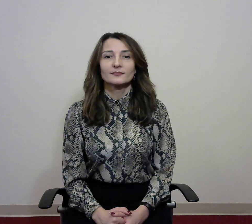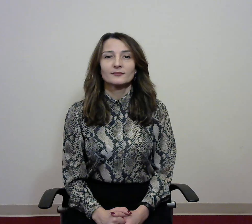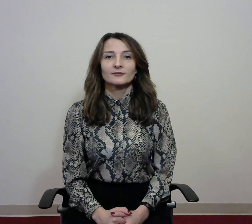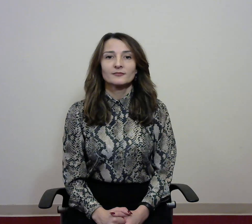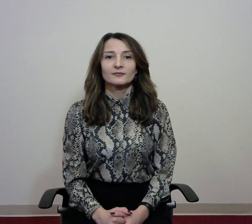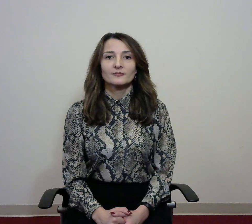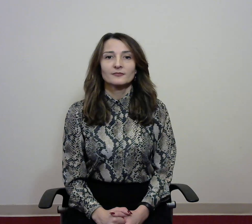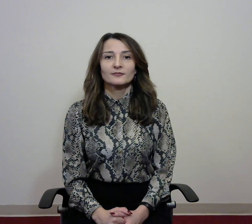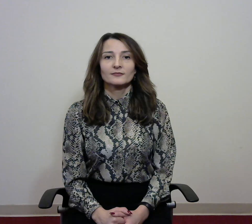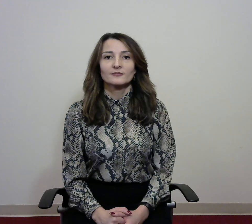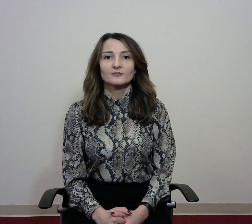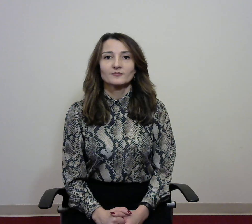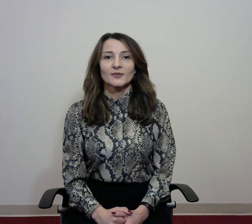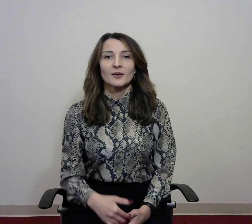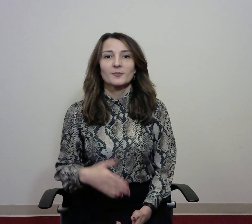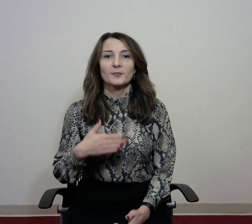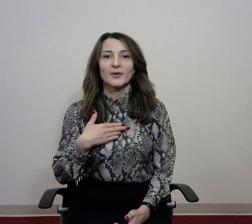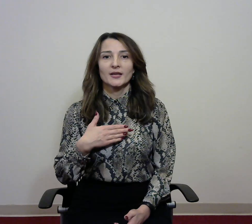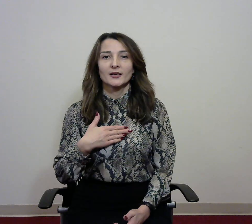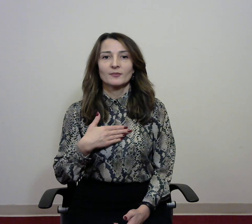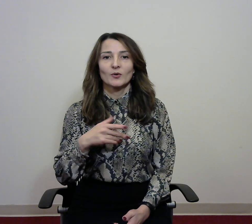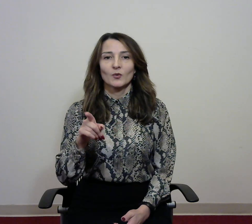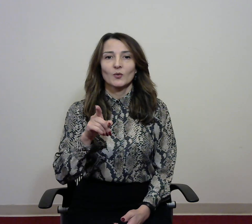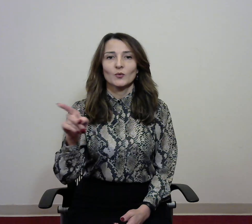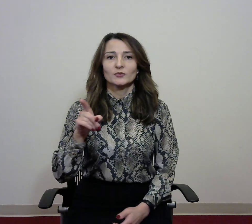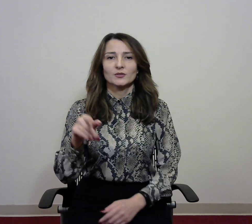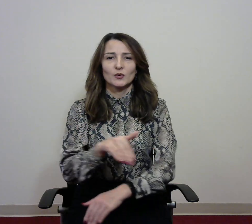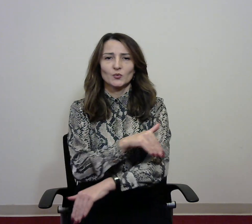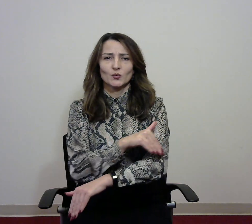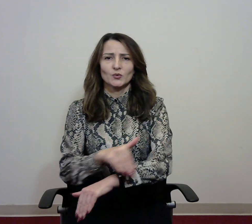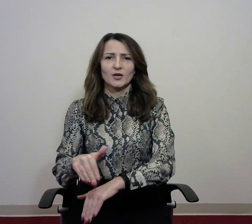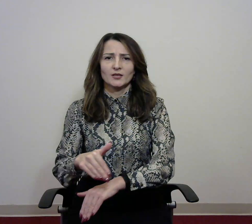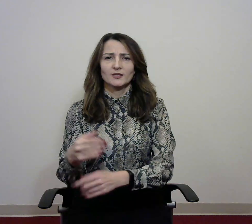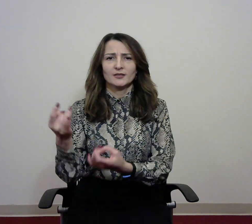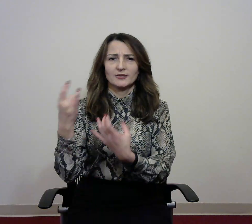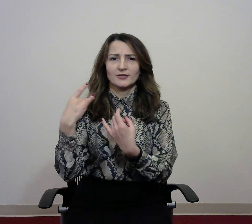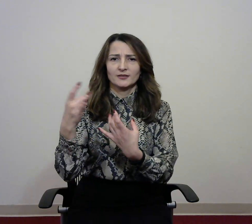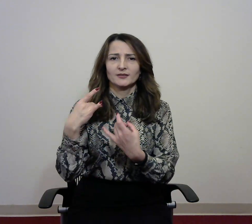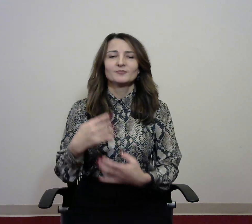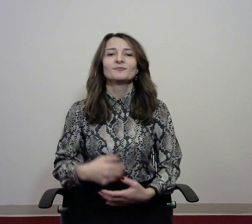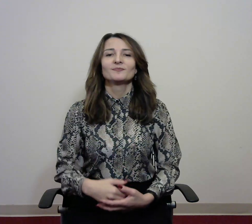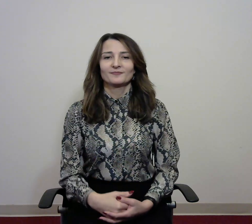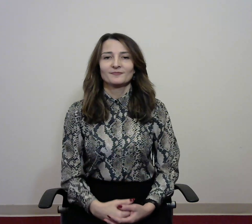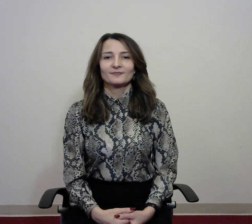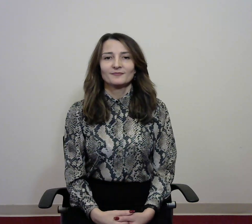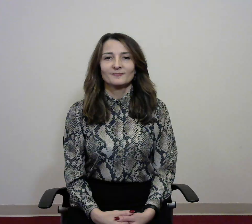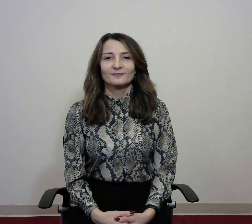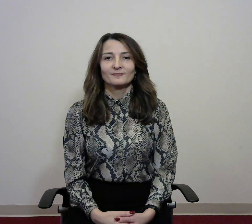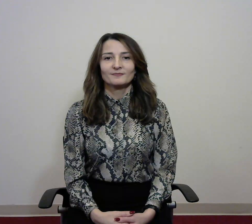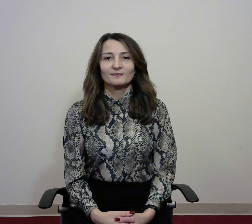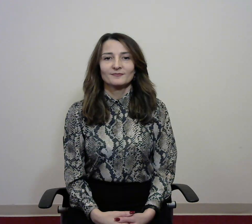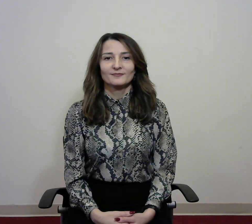Mənə oranın ünvanını deyin